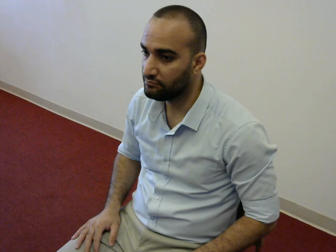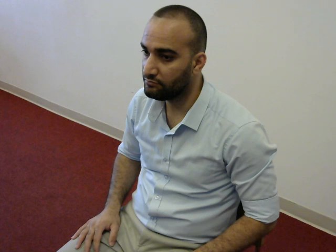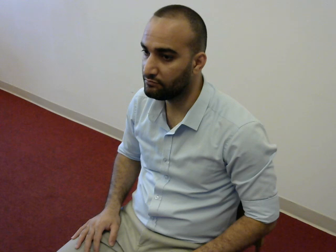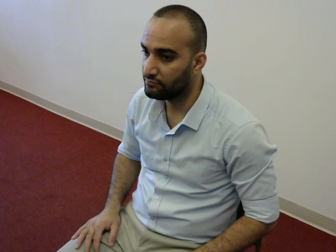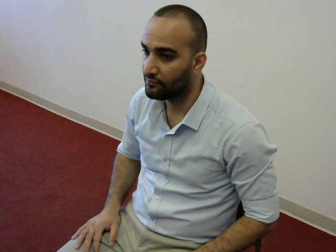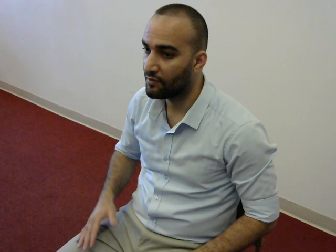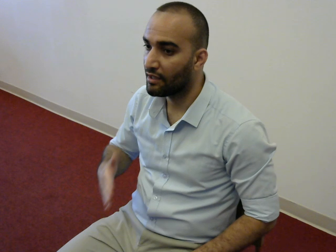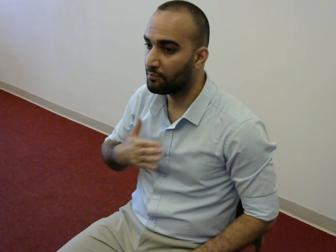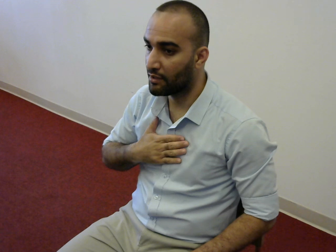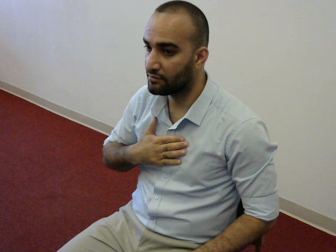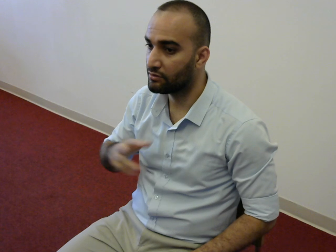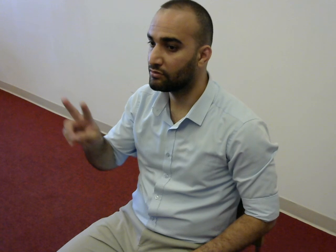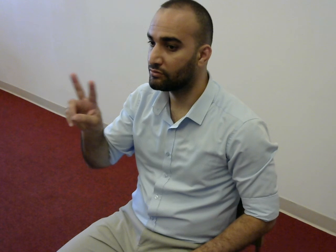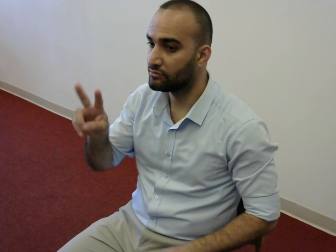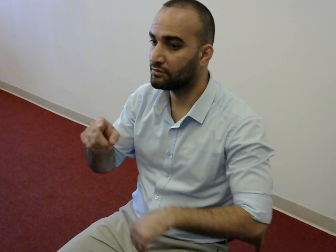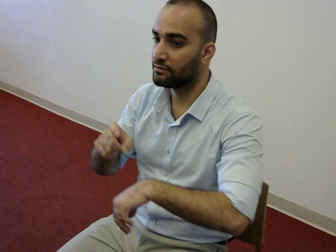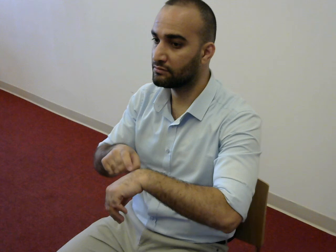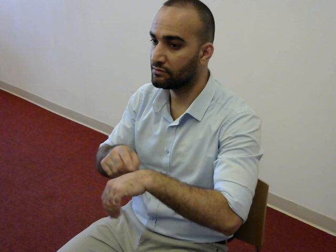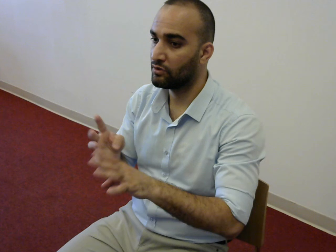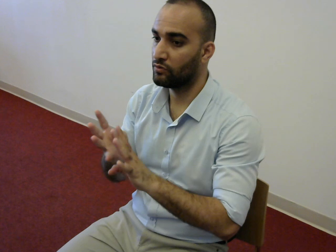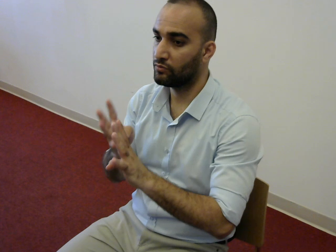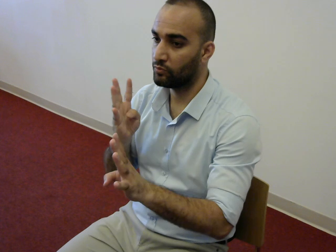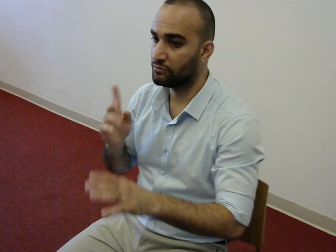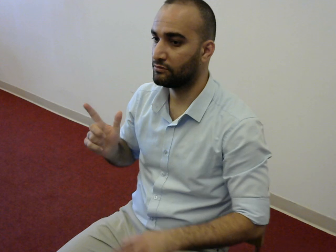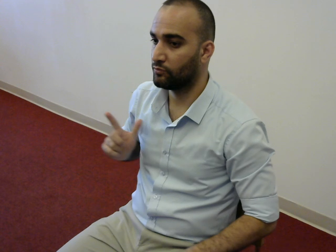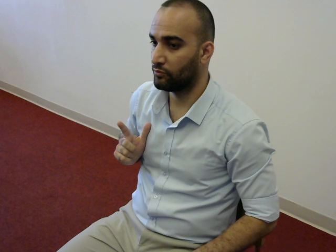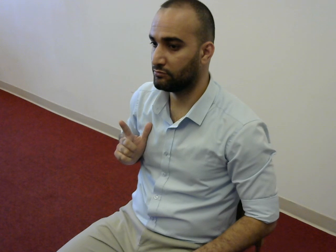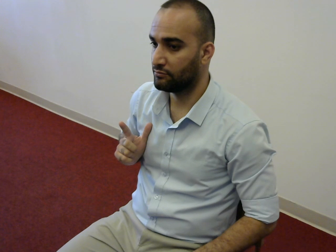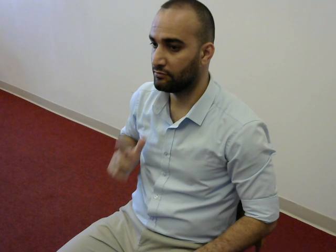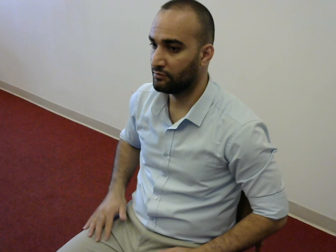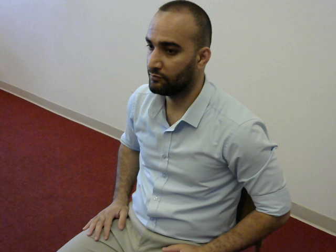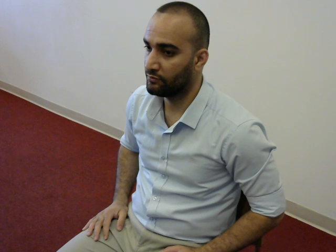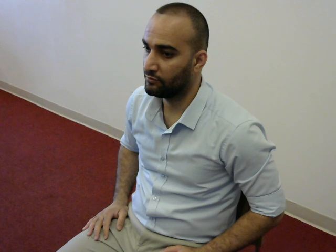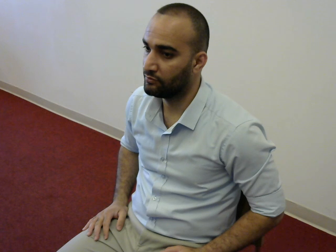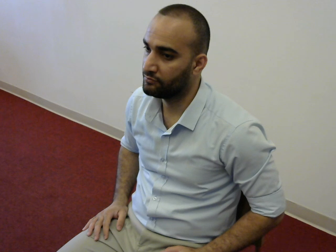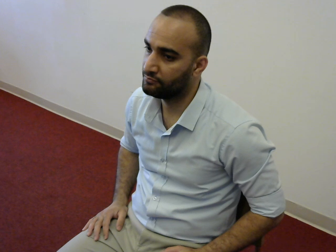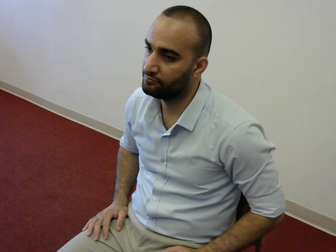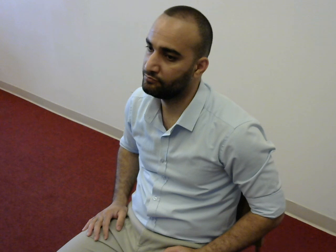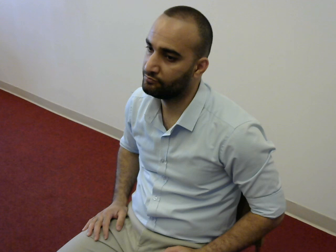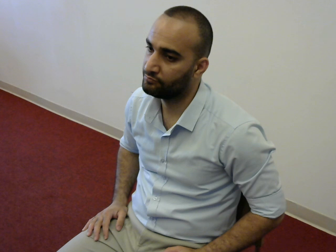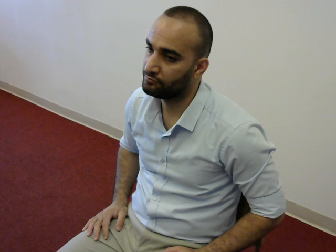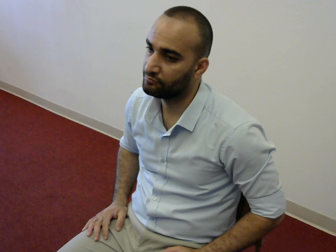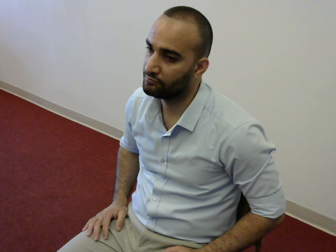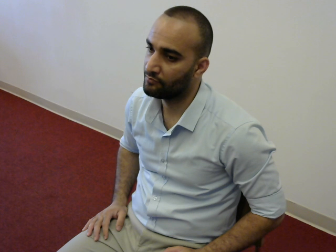Mən iki saatdır növbədə gözləyirəm